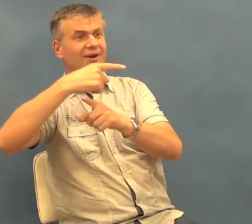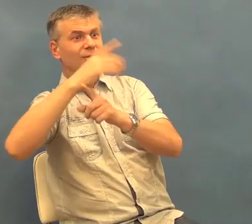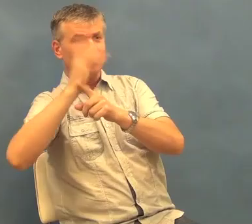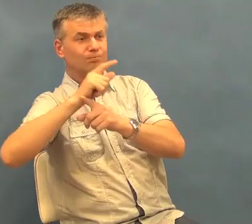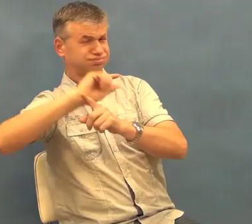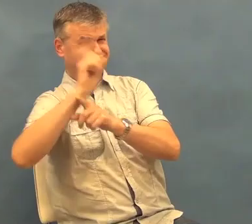Już budzik dzwoni.